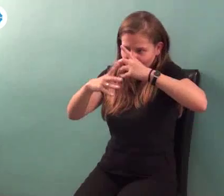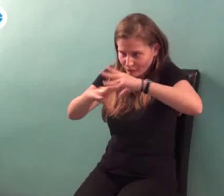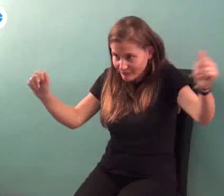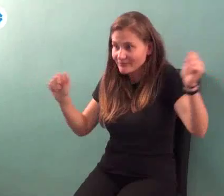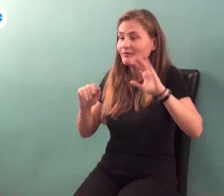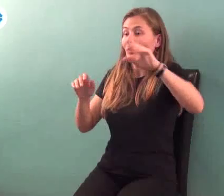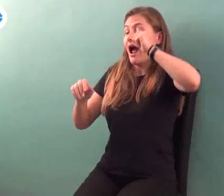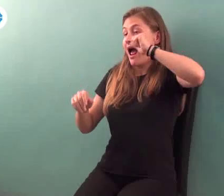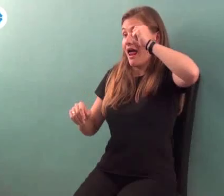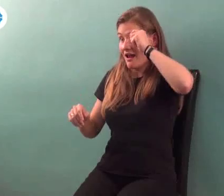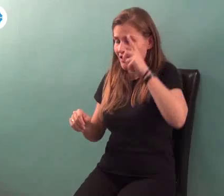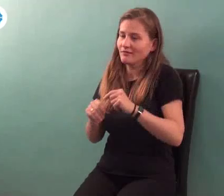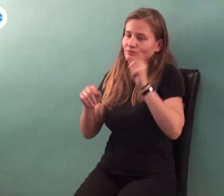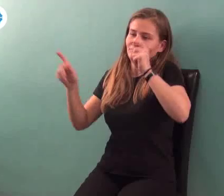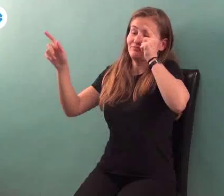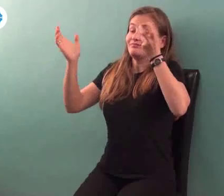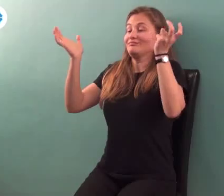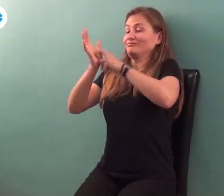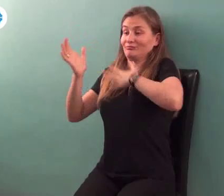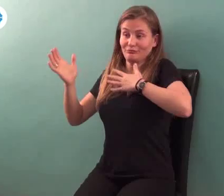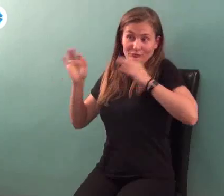Potem nazajutrz rano ten chłopak wstał, czuje się dobrze.